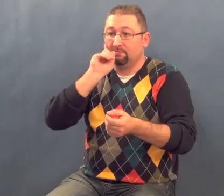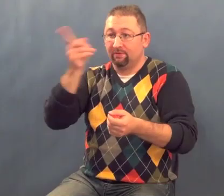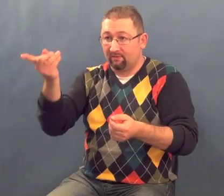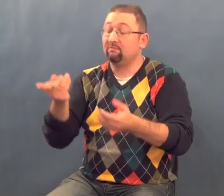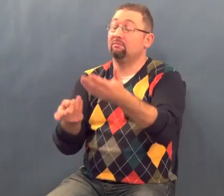Prawda.